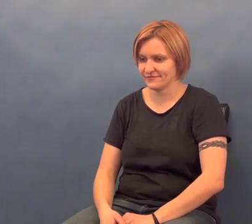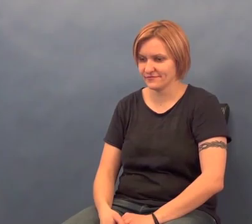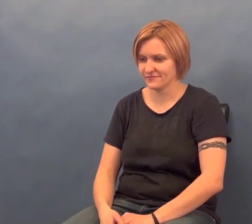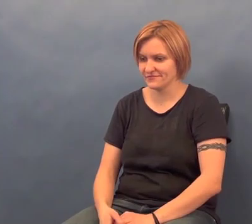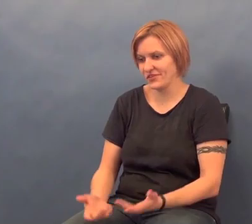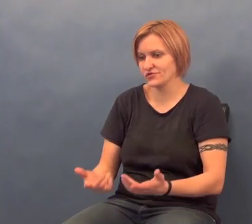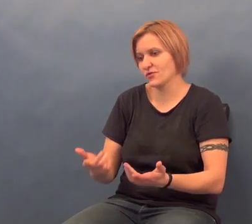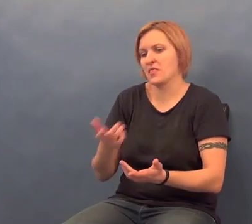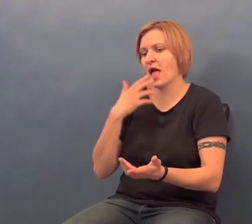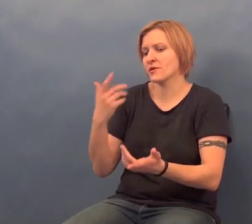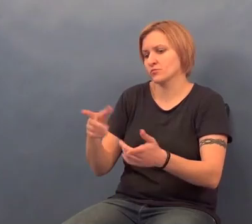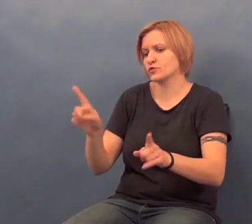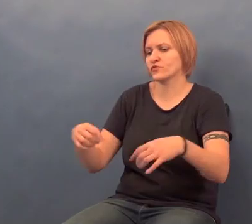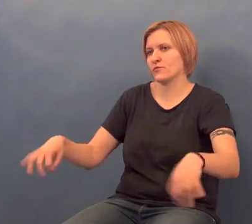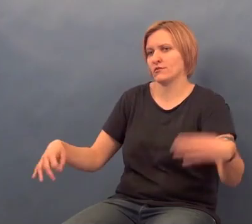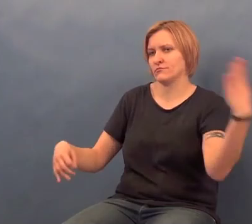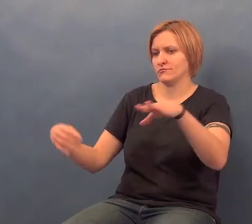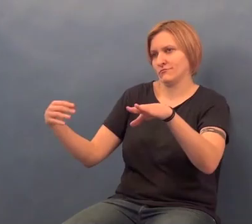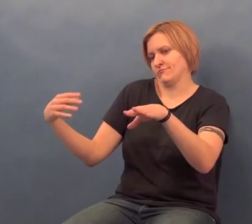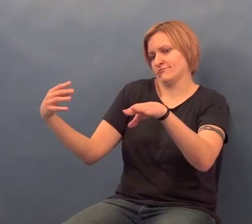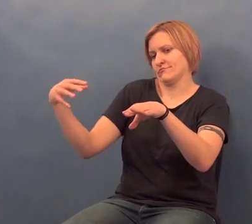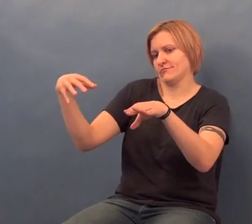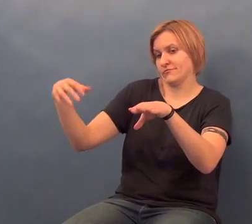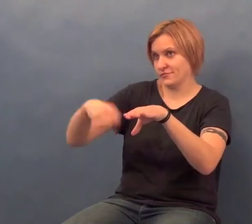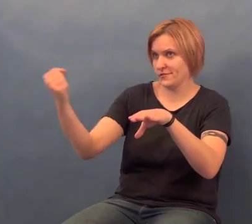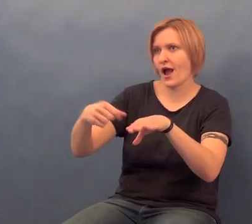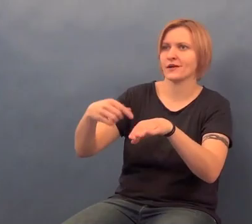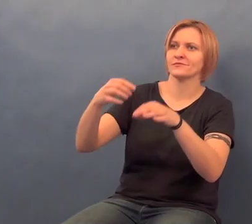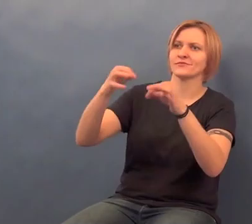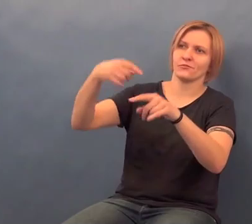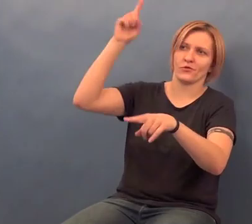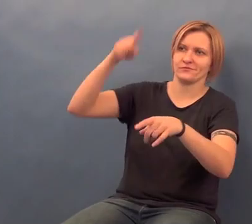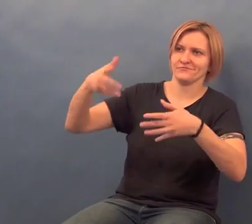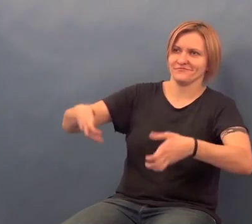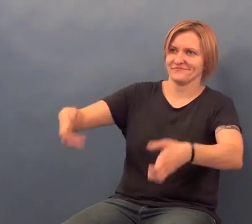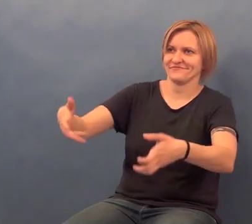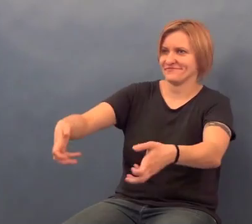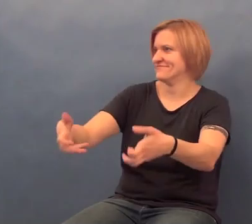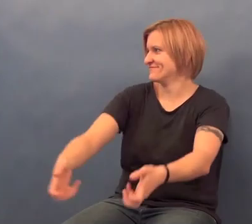Nie ma. To znaczy nie można swobodnie zatrzymać samochodu i otworzyć drzwi, bo z tyłu samochody ustawiają się w korku.